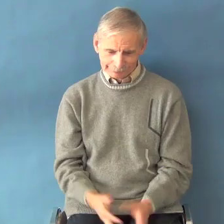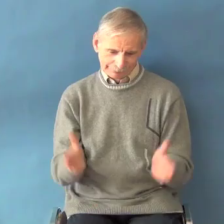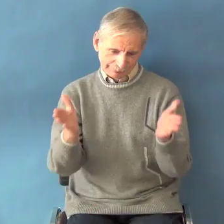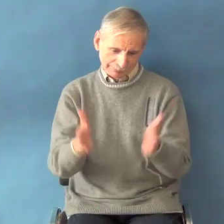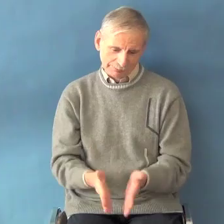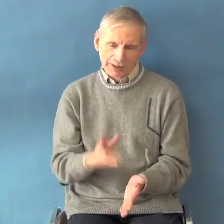Ścięty do dołu kształt.